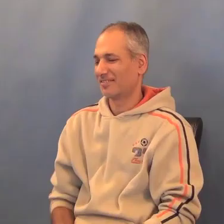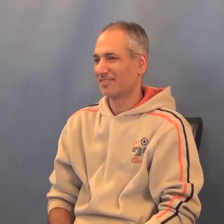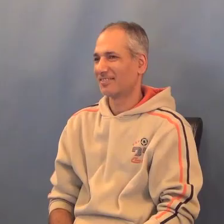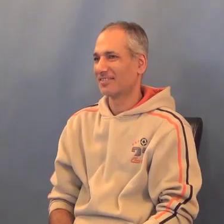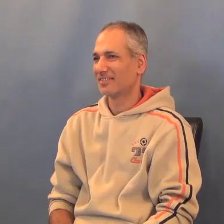Można.